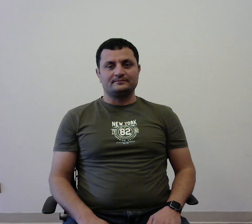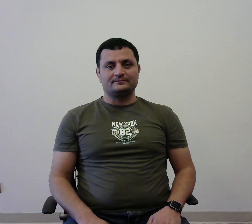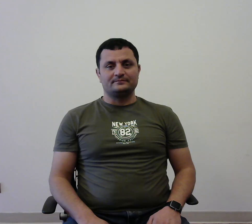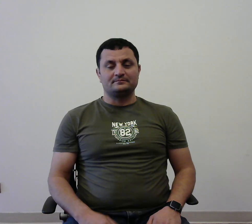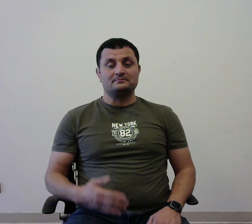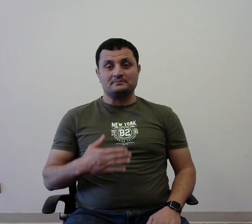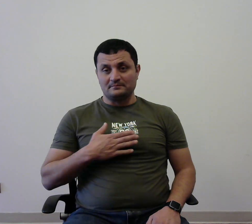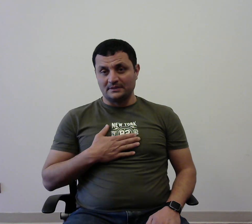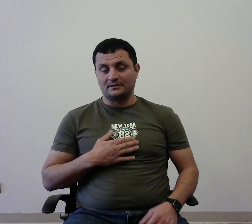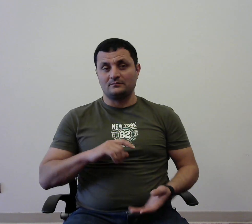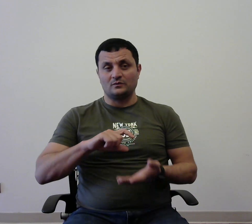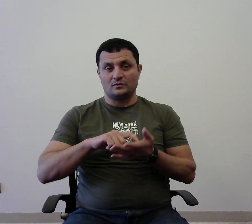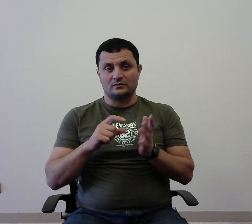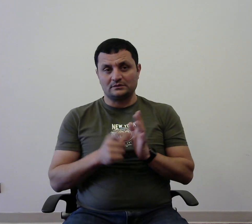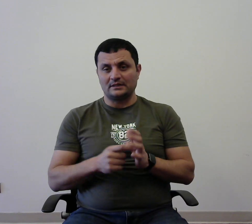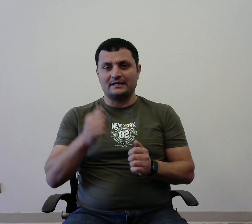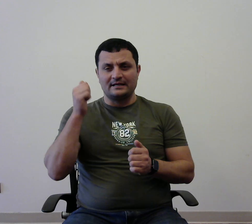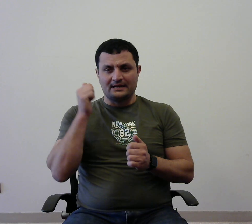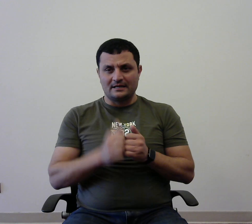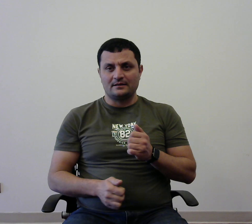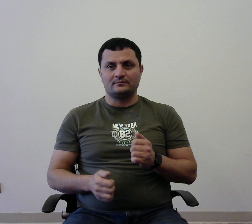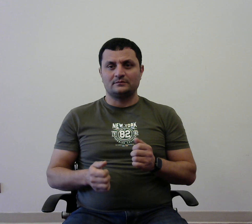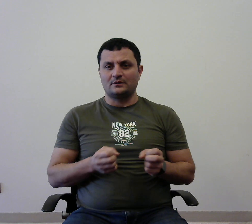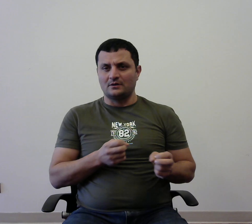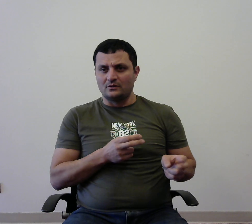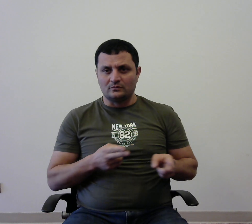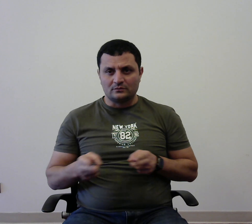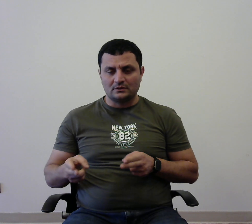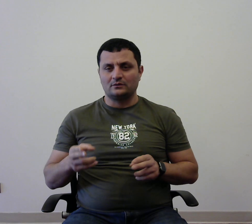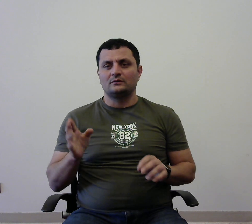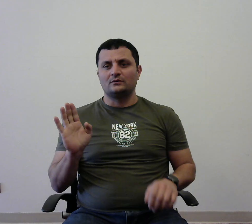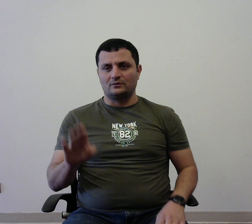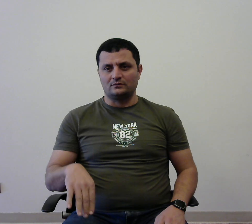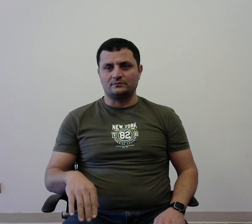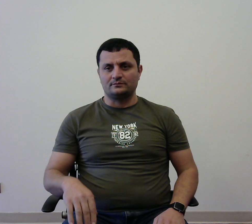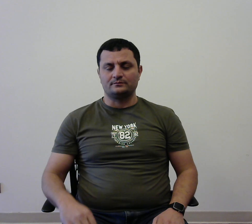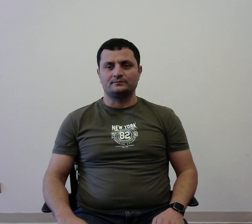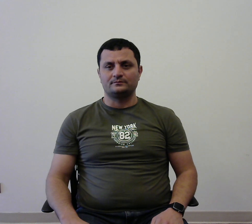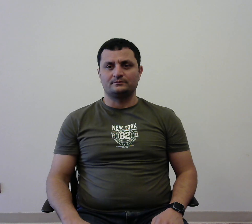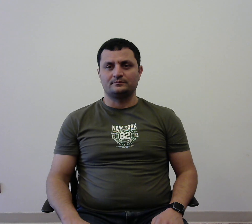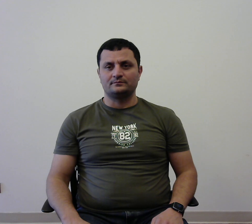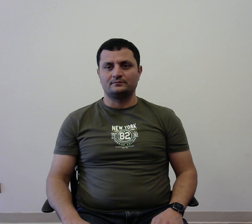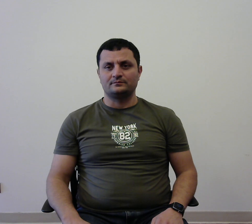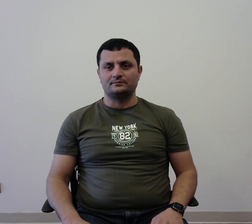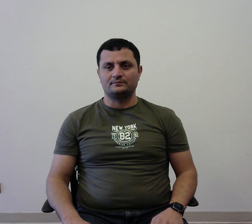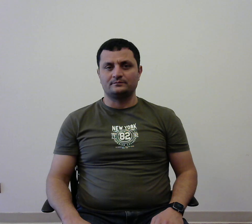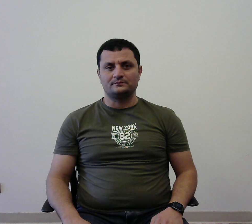Mənim otağım həmişə səliqəli olur